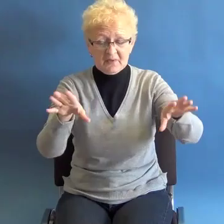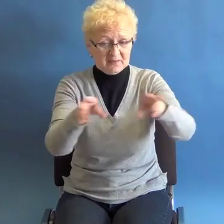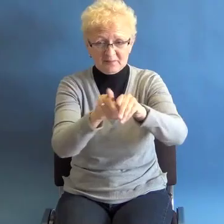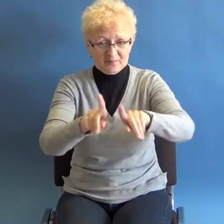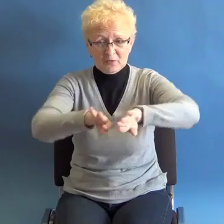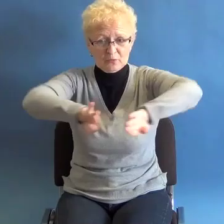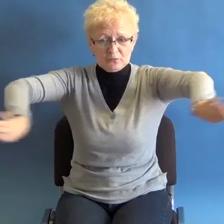Osobno.